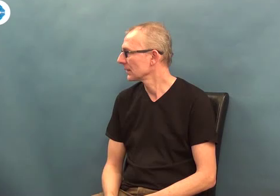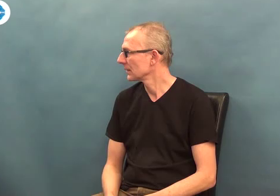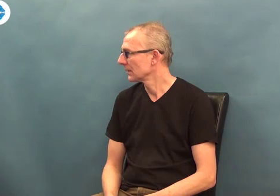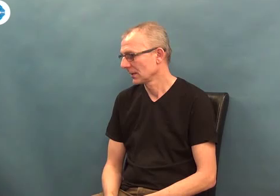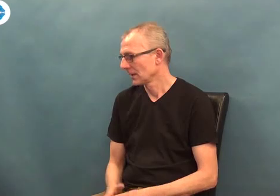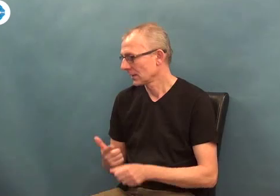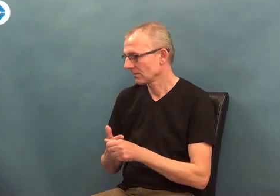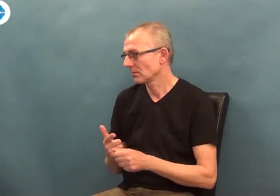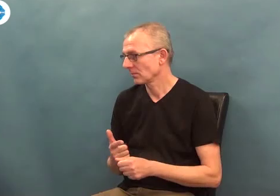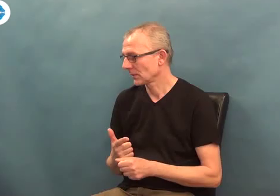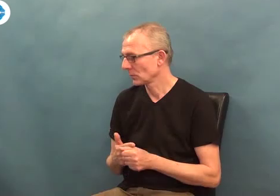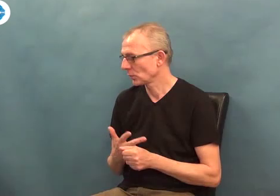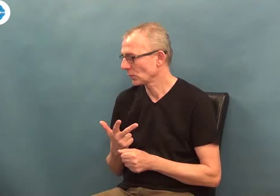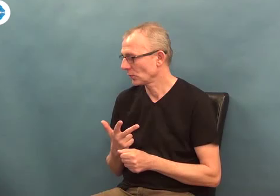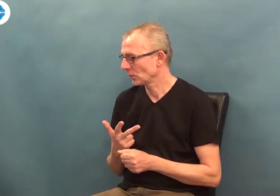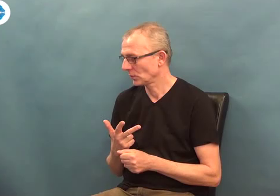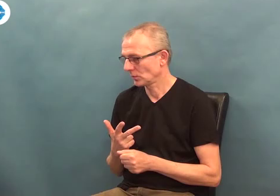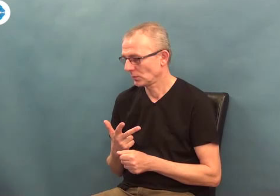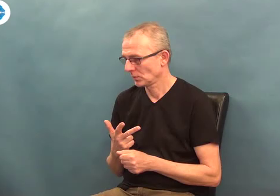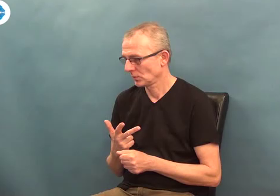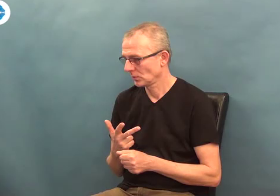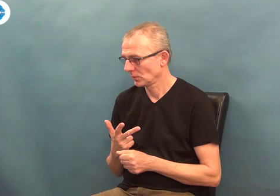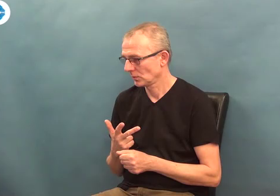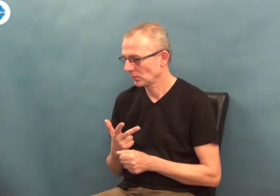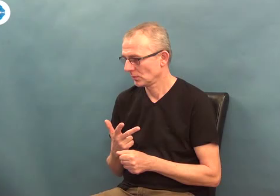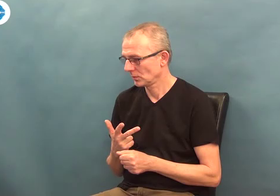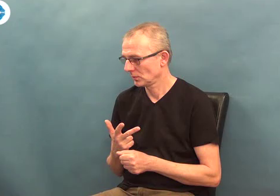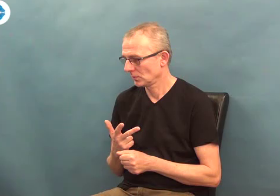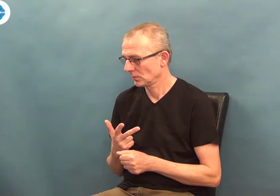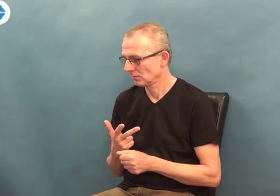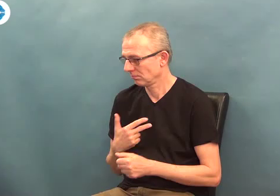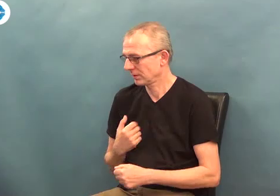Dwudziestego trzeciego pracuję.